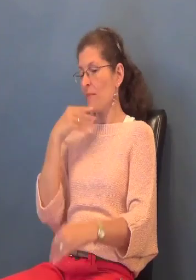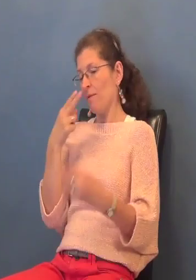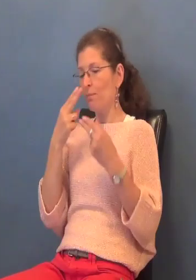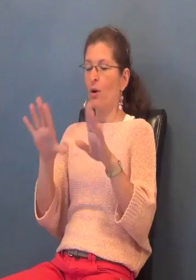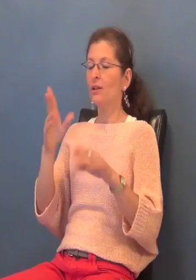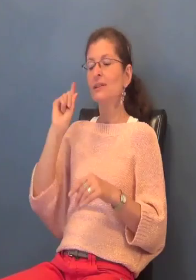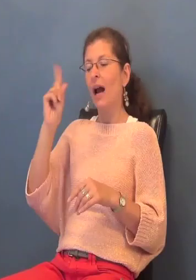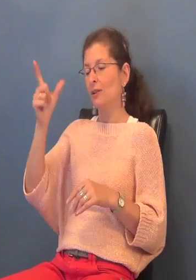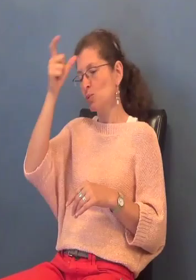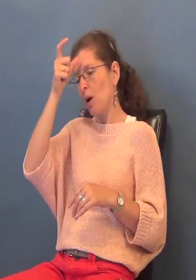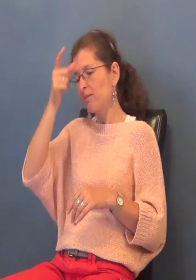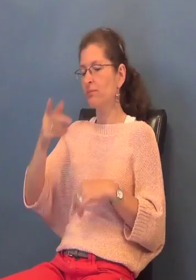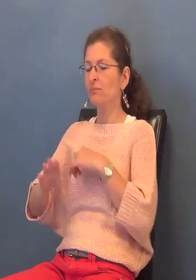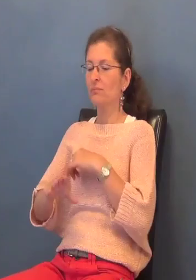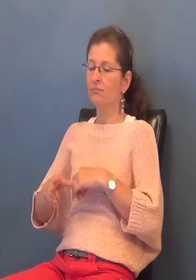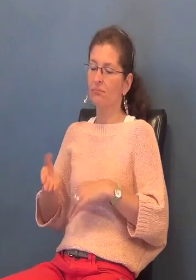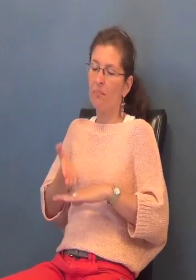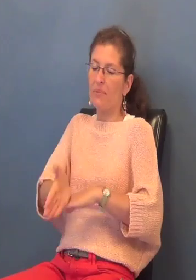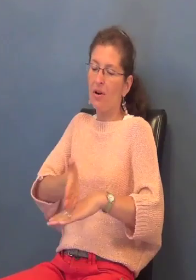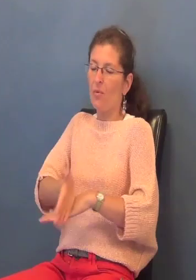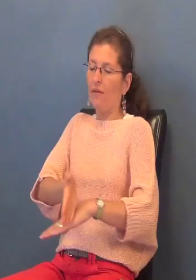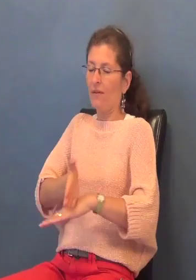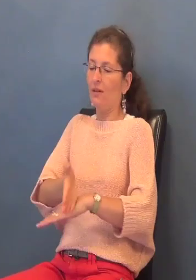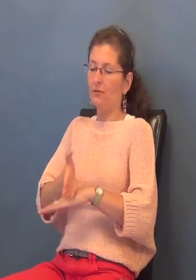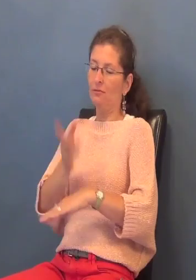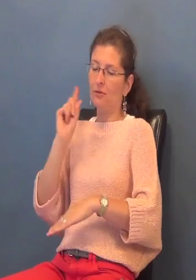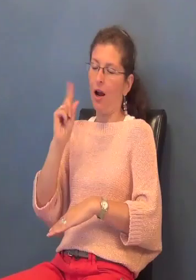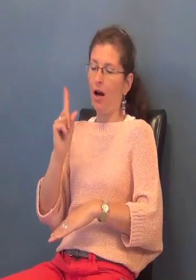Ten obrazek pokazuje zakaz piłowania drzewa przez człowieka.